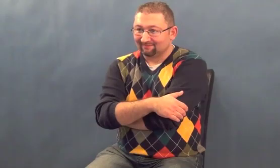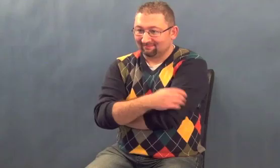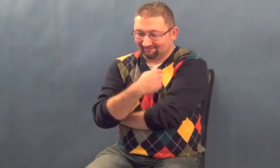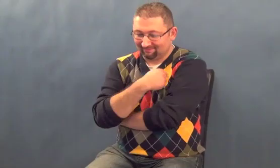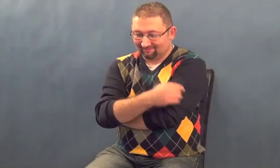Ja.